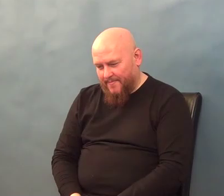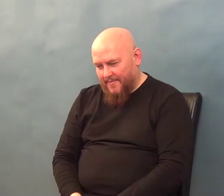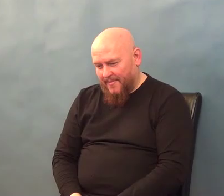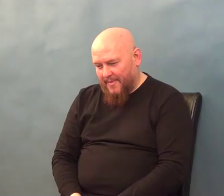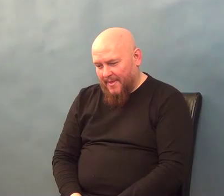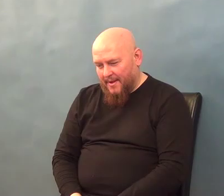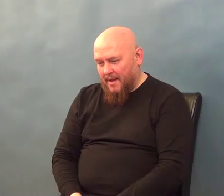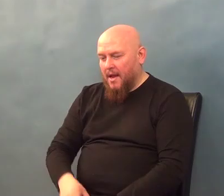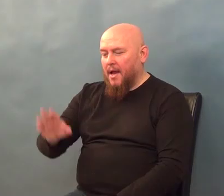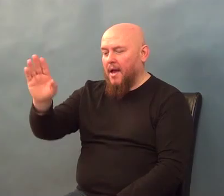Już się orientuję.